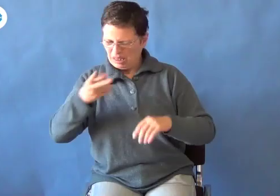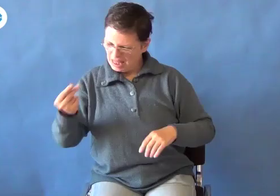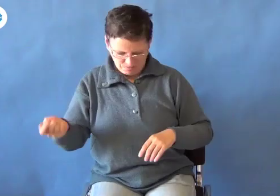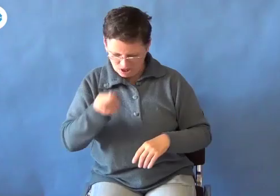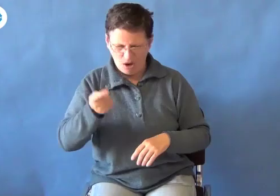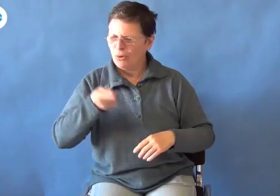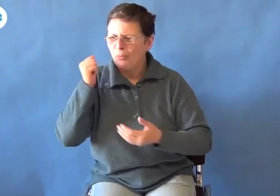Mówili, że dzieci nie pojadą.